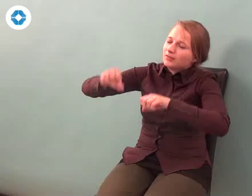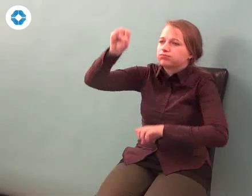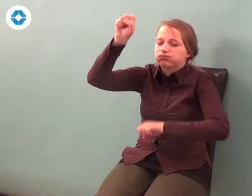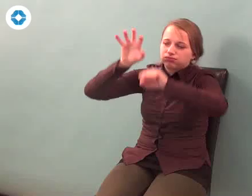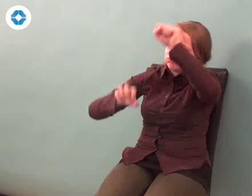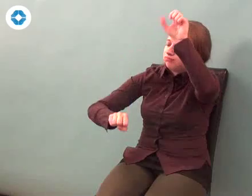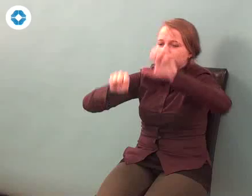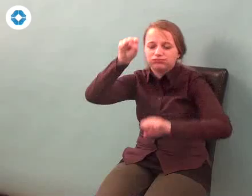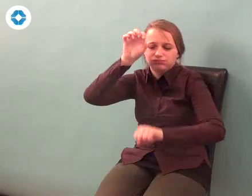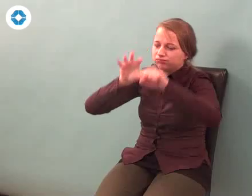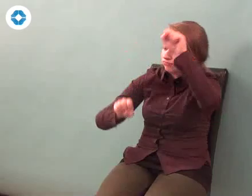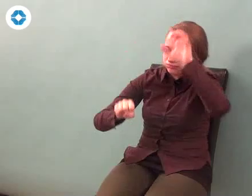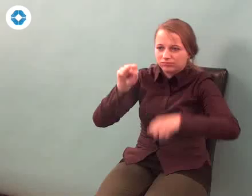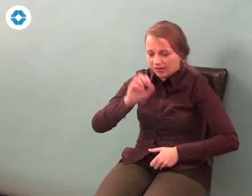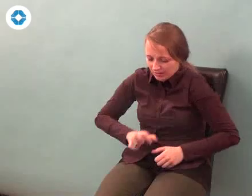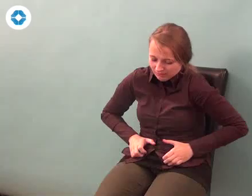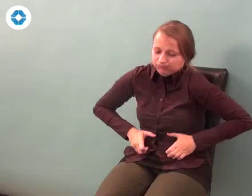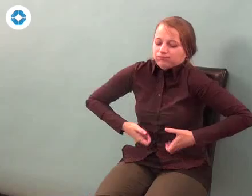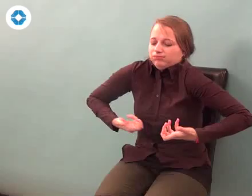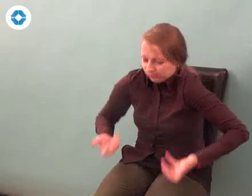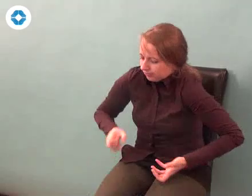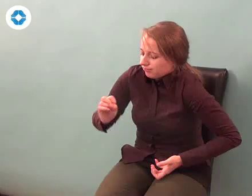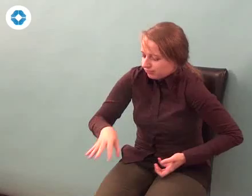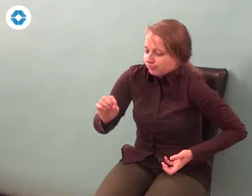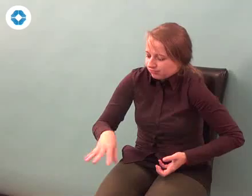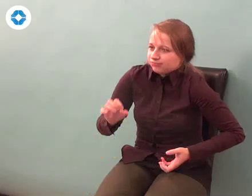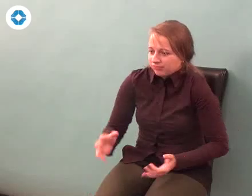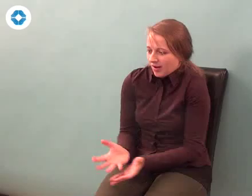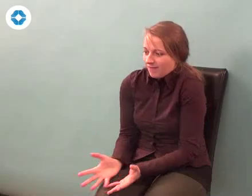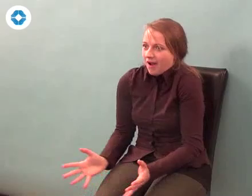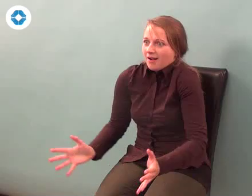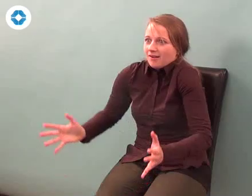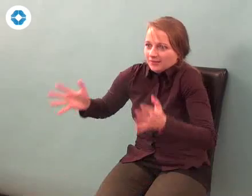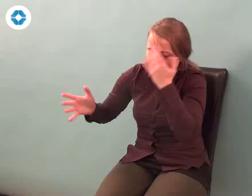Schodzi po drabinie na dół i wysypuje wszystkie gruszki z worka na brzuchu do wielkiego kosza.